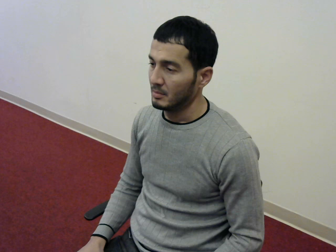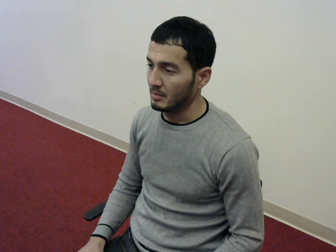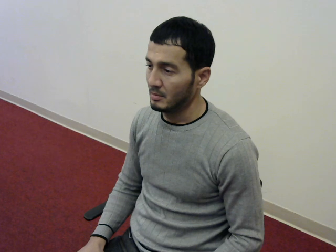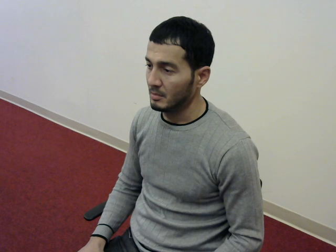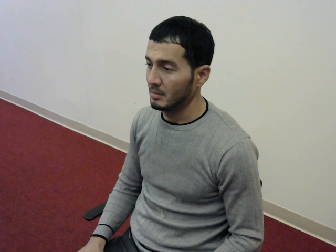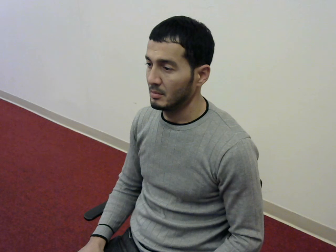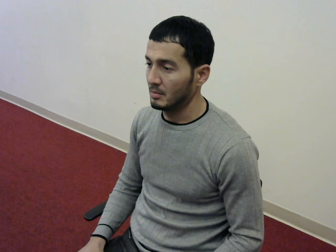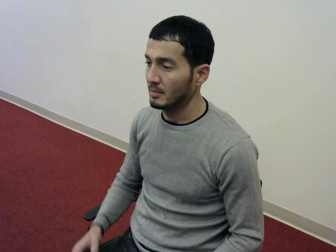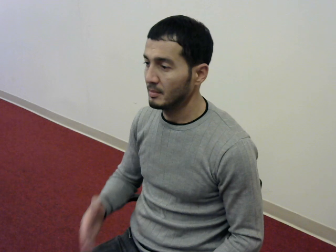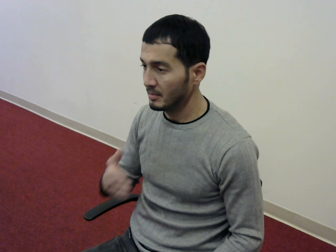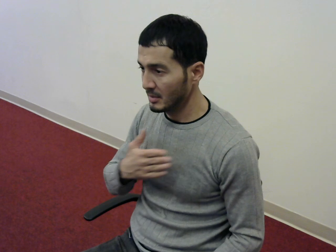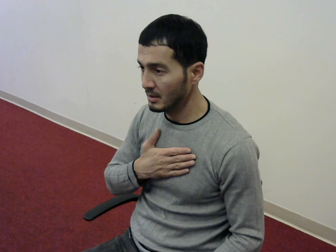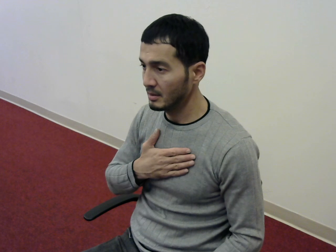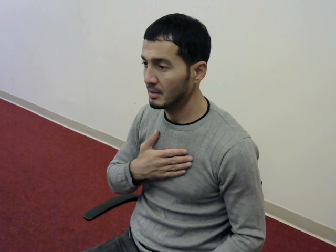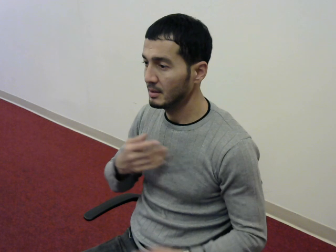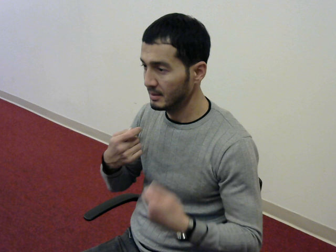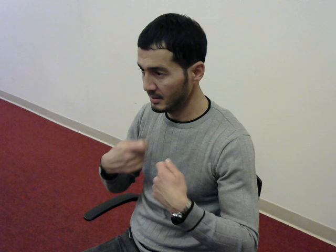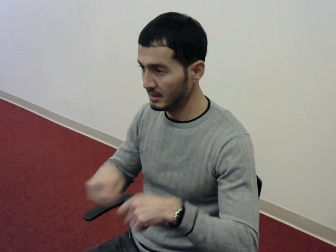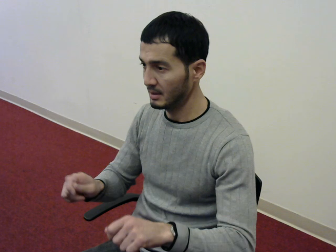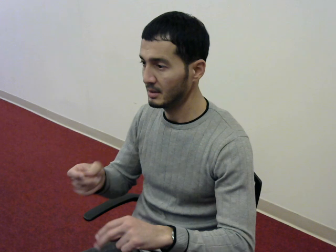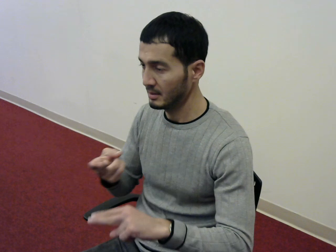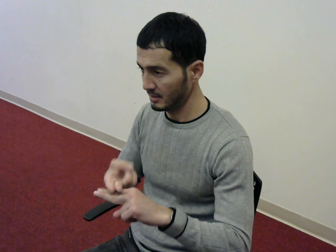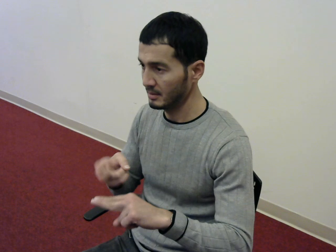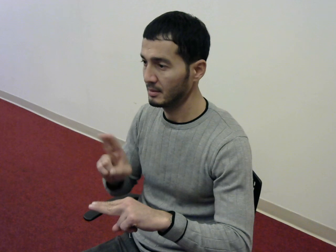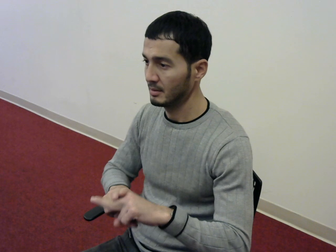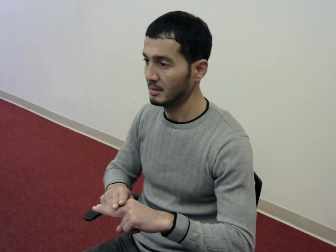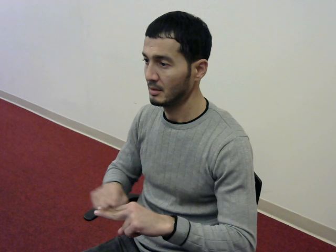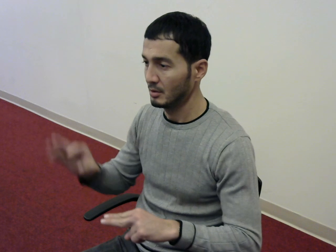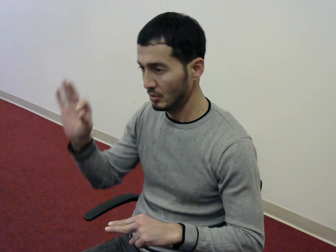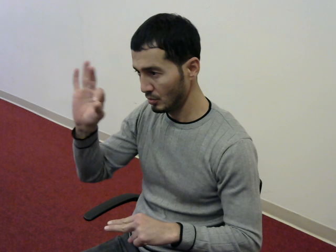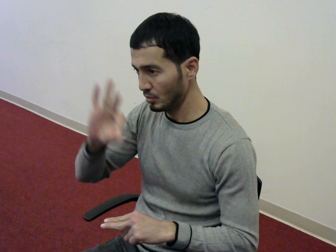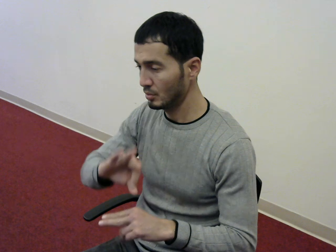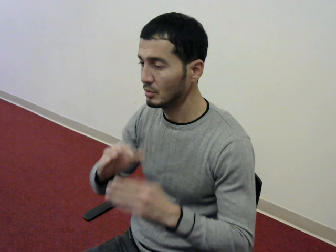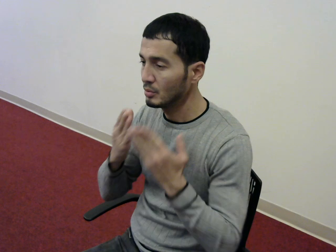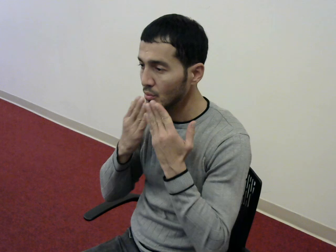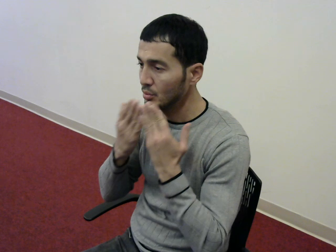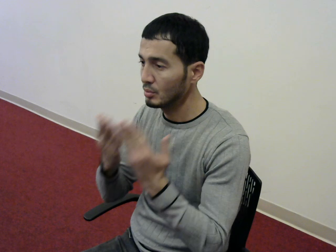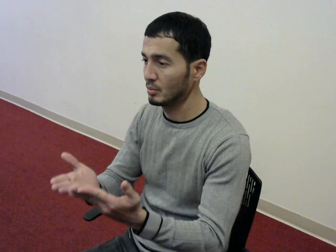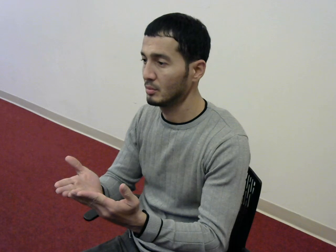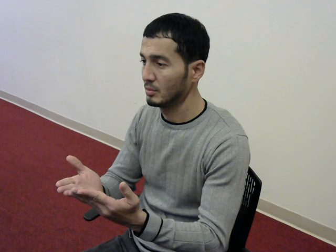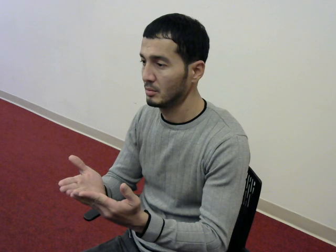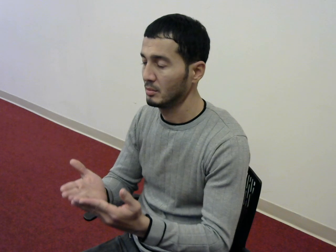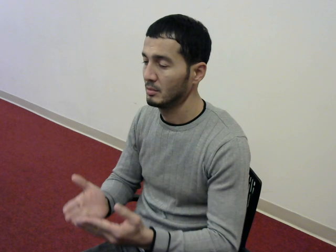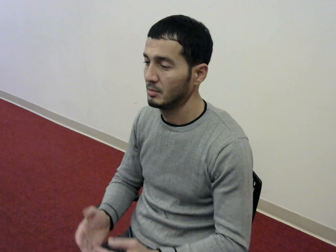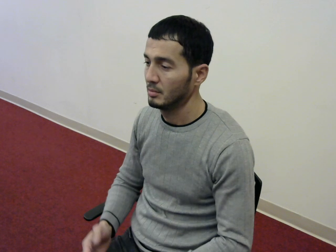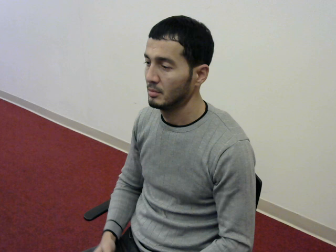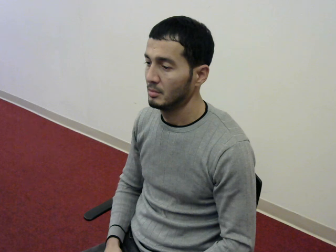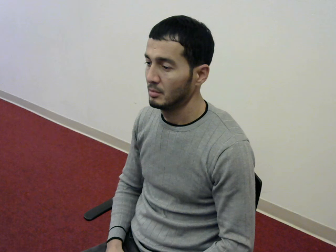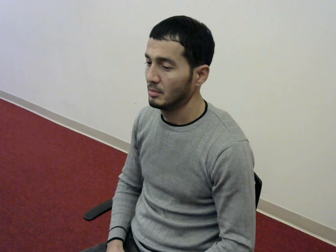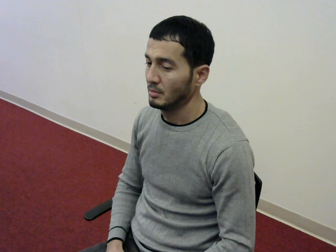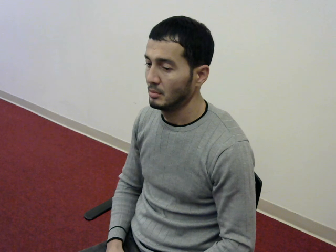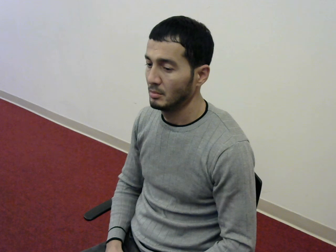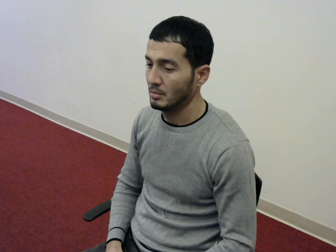Mən satıcıdan bu barədə soruşdum